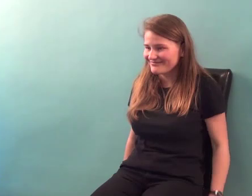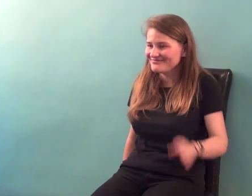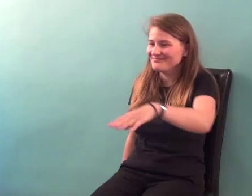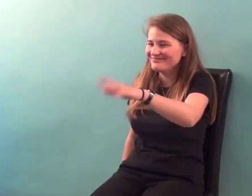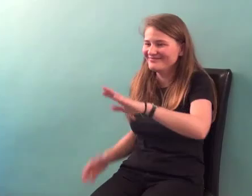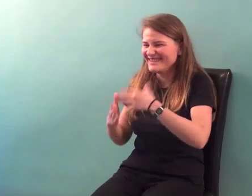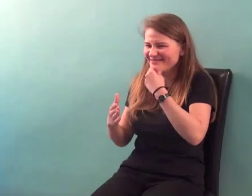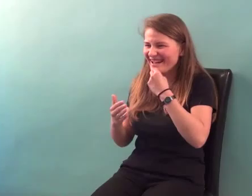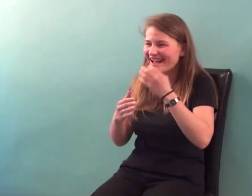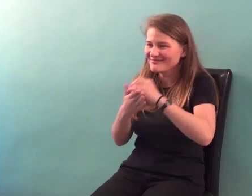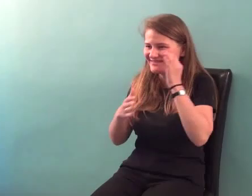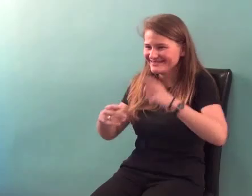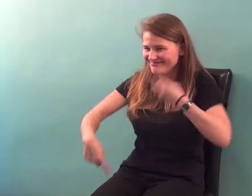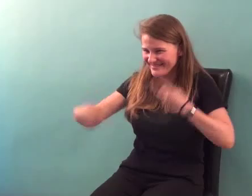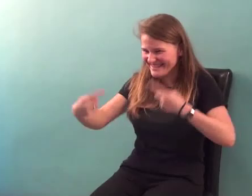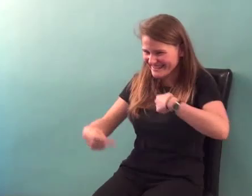Gdyby była pani, to by się z tobą pokłóciła, nie wiem.